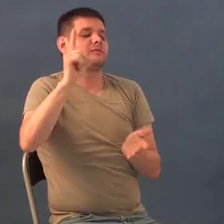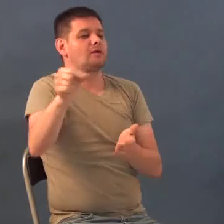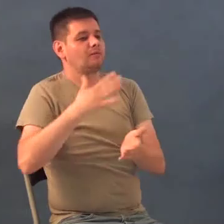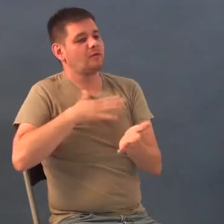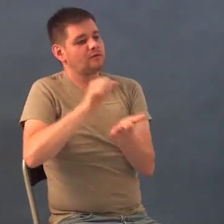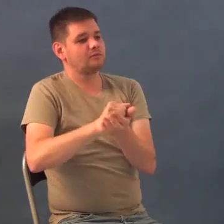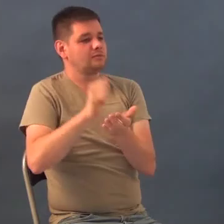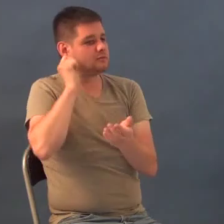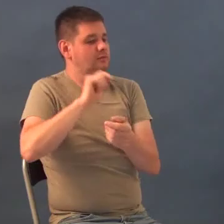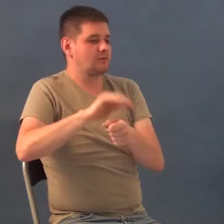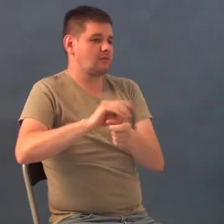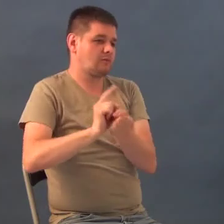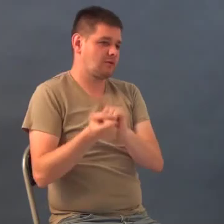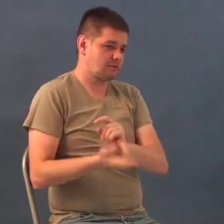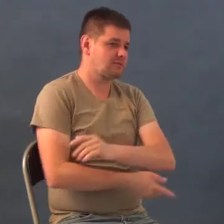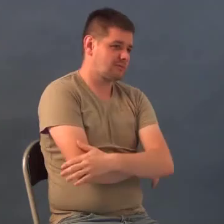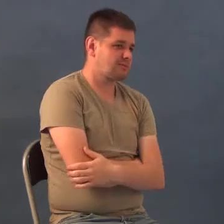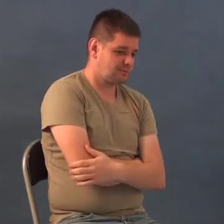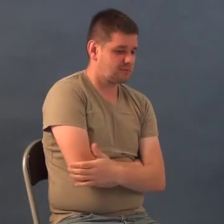W sobotę mam wesele.